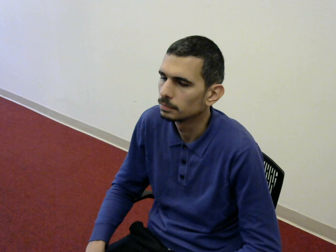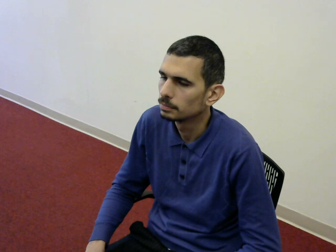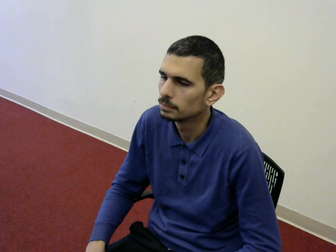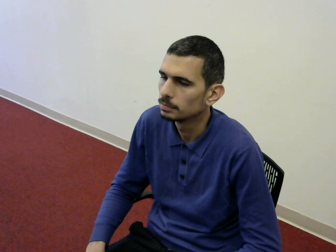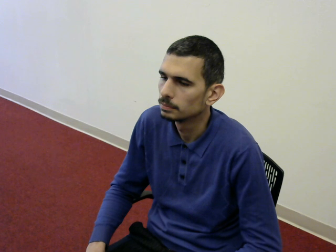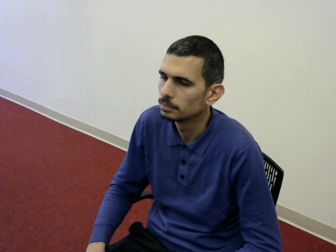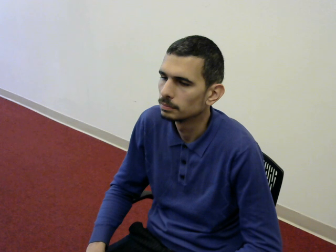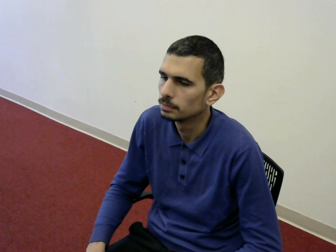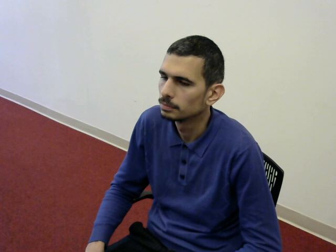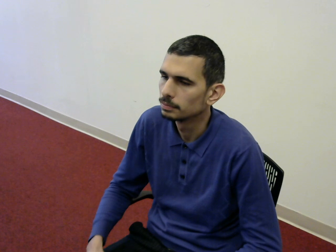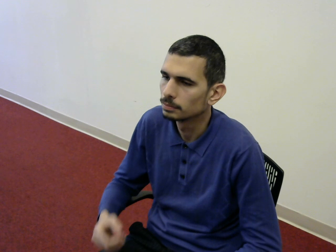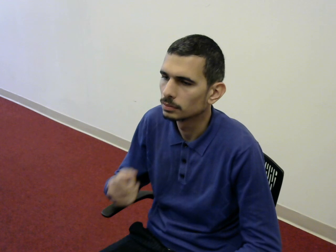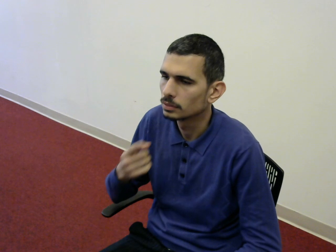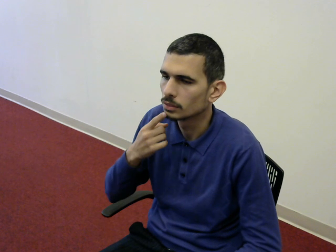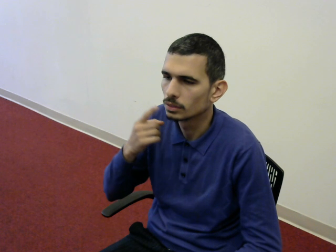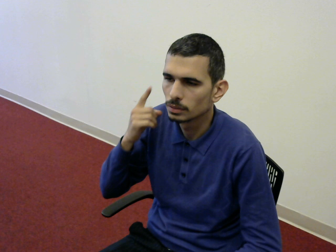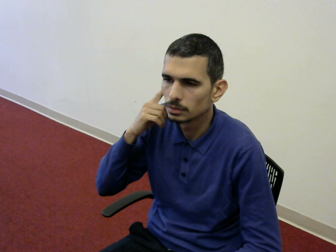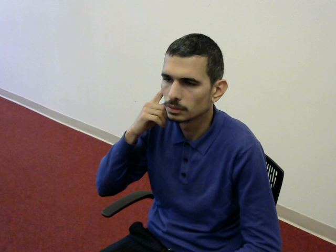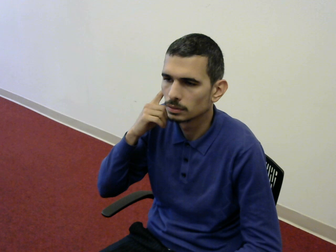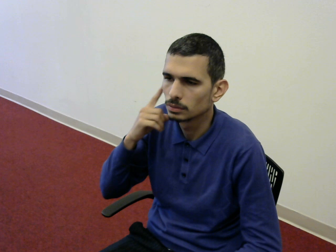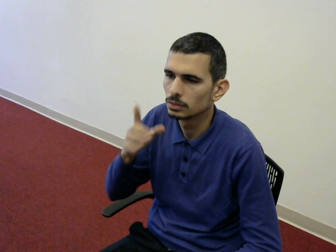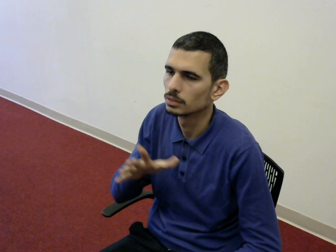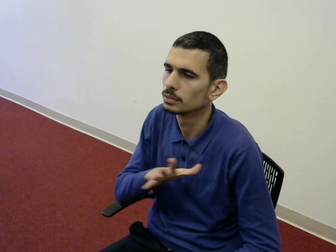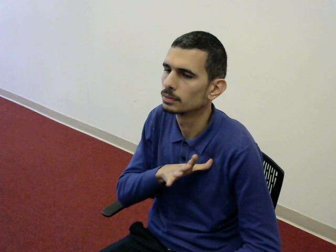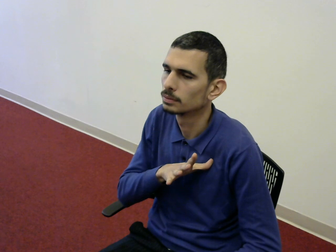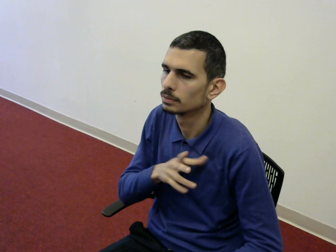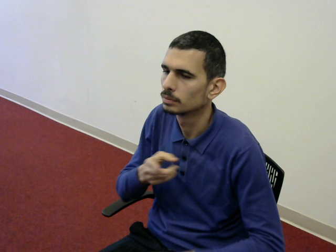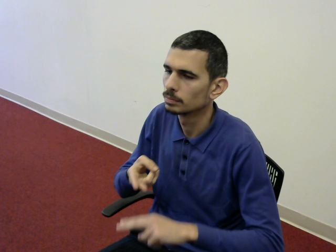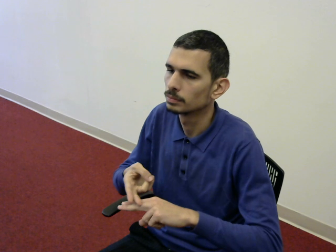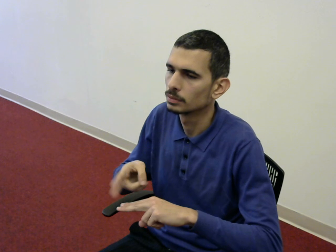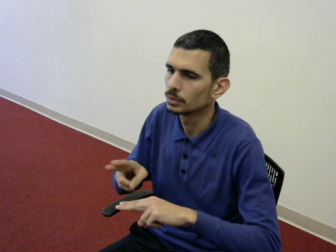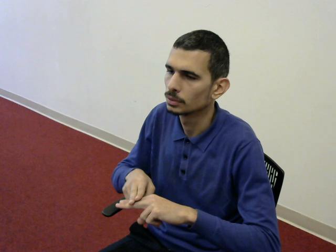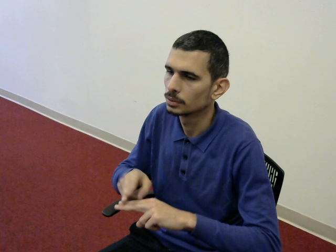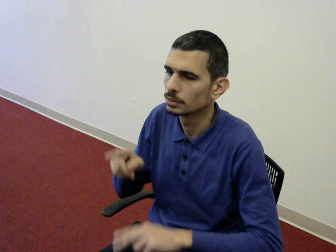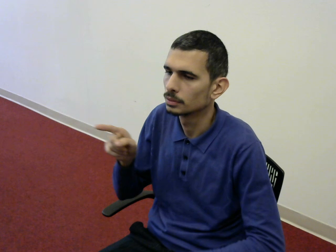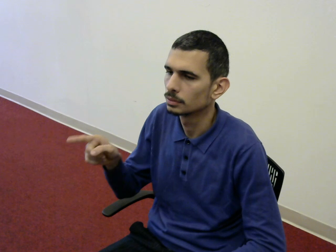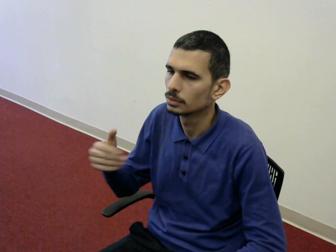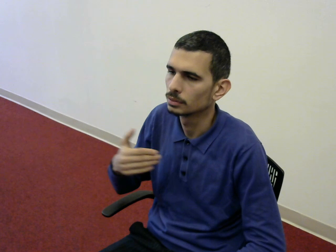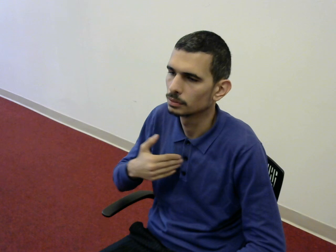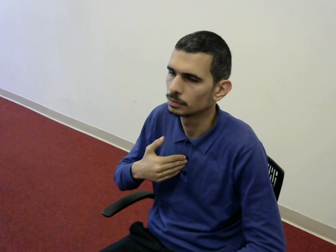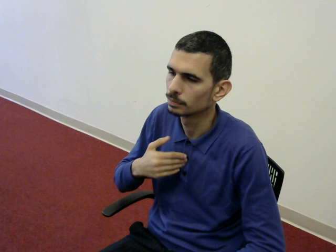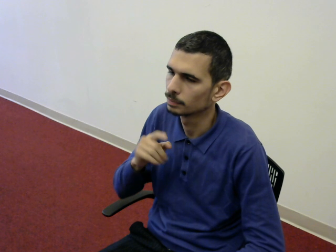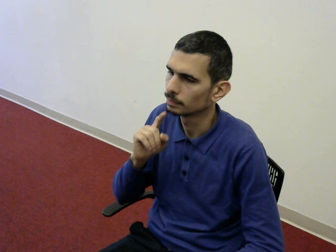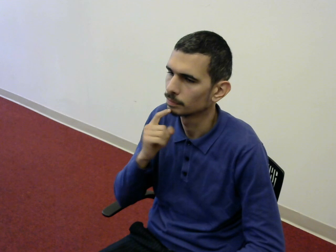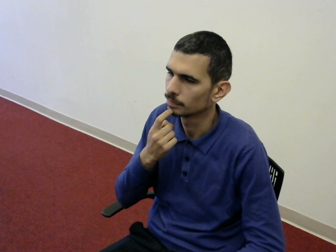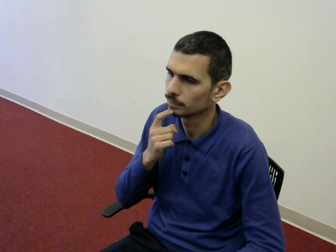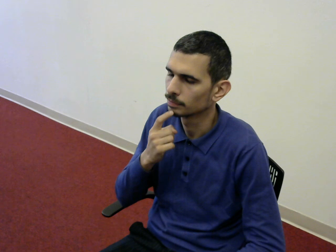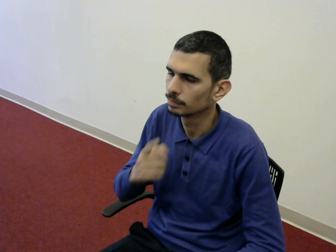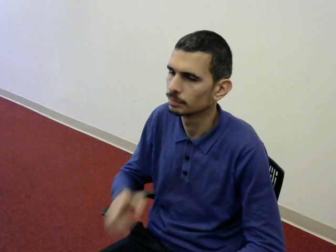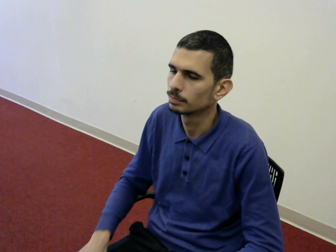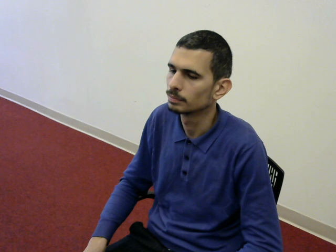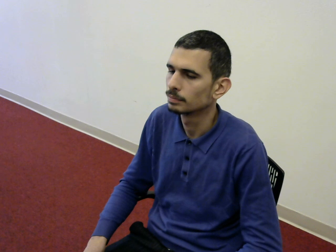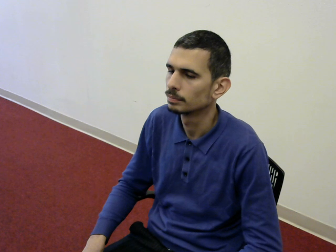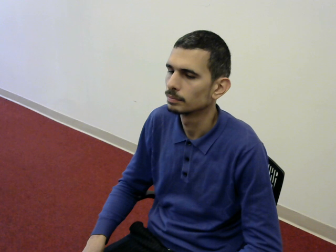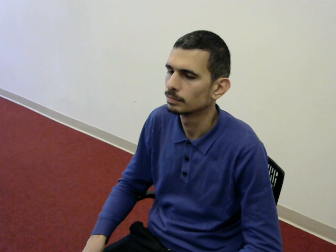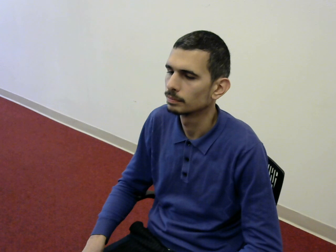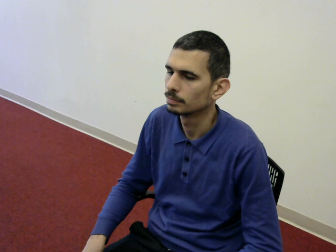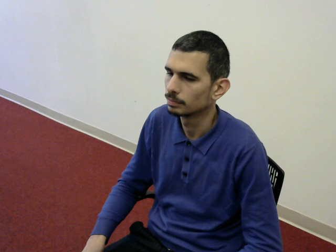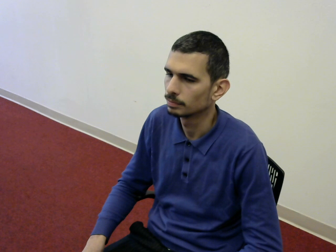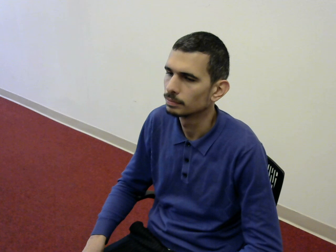Eşitmə məhdudiyyəti olduğuna görə bu mənə çətindir